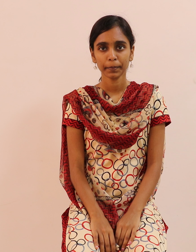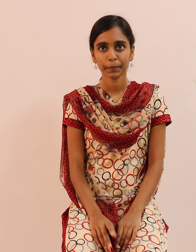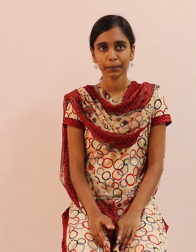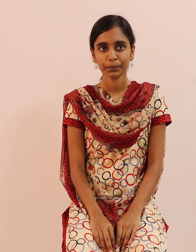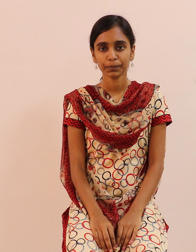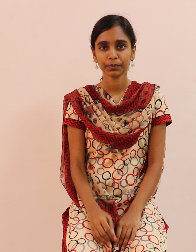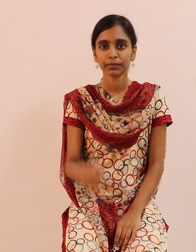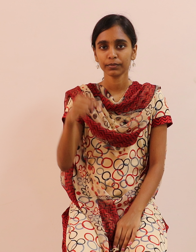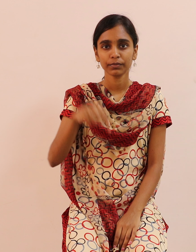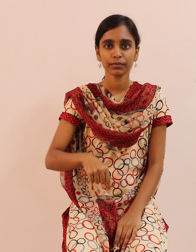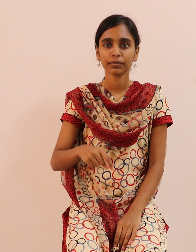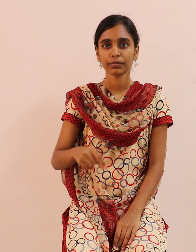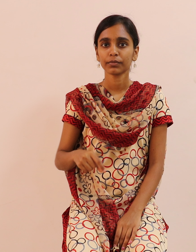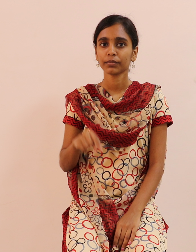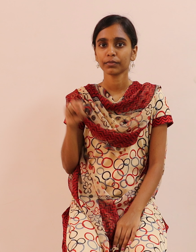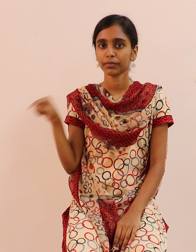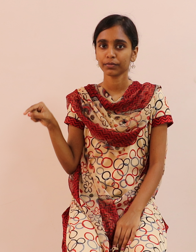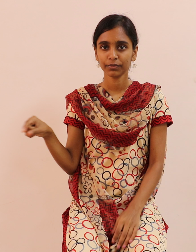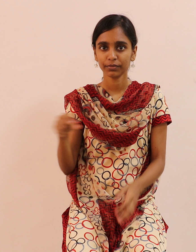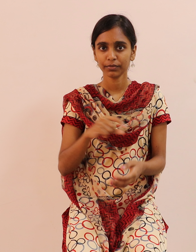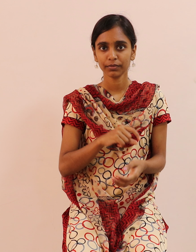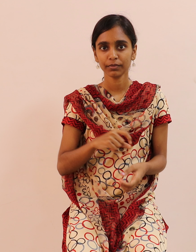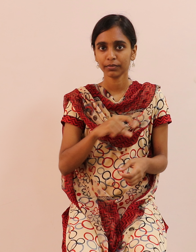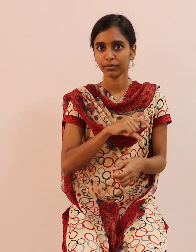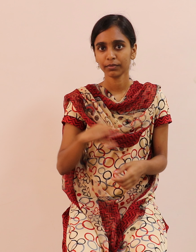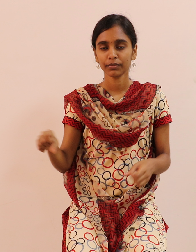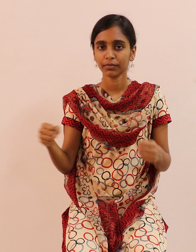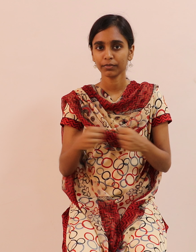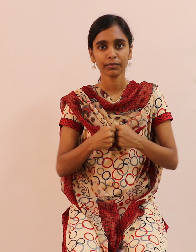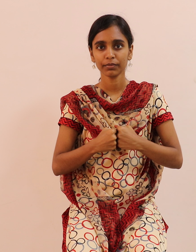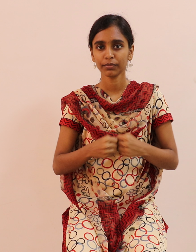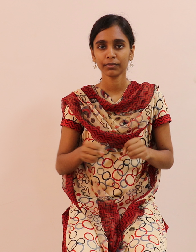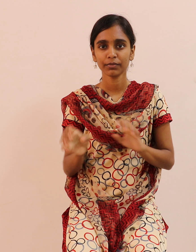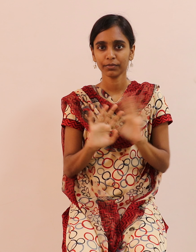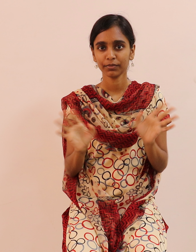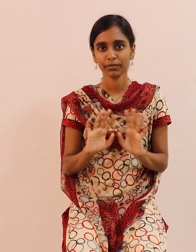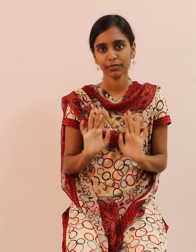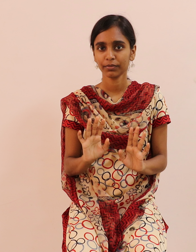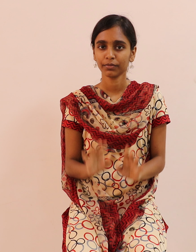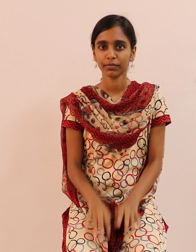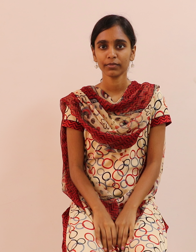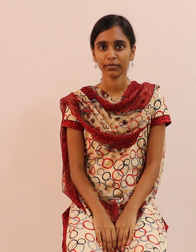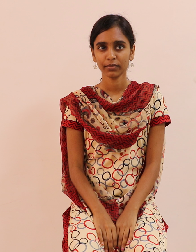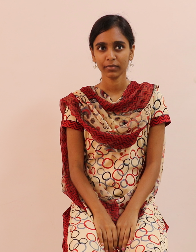now onwards he will never hurt you